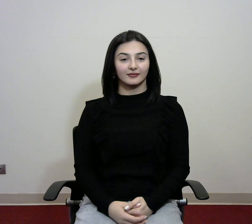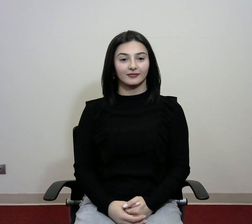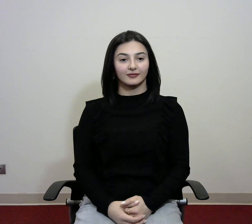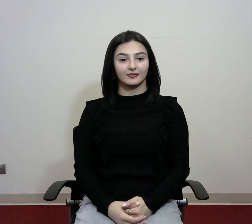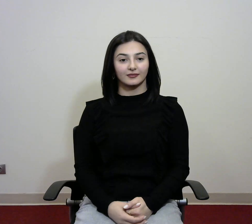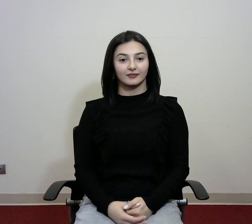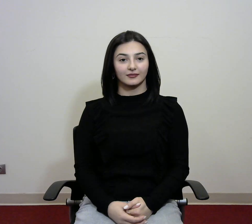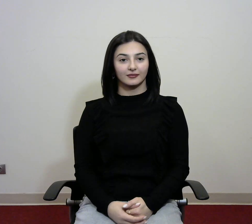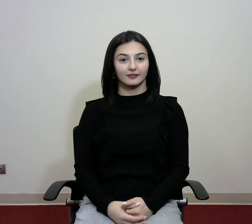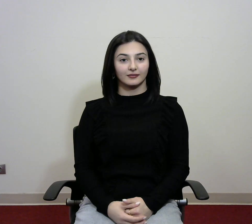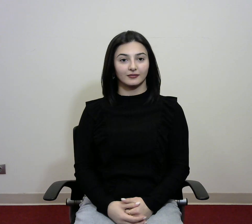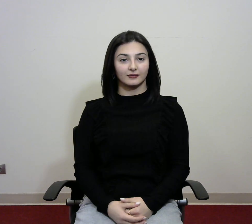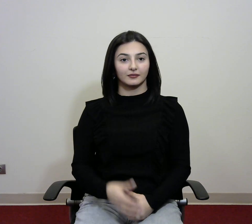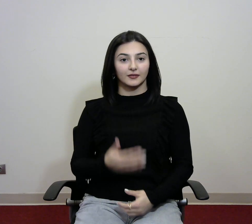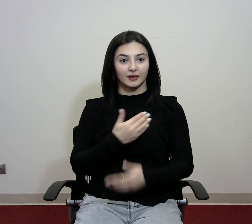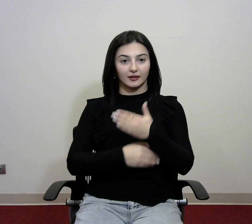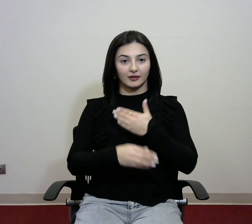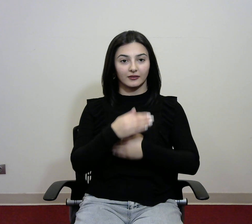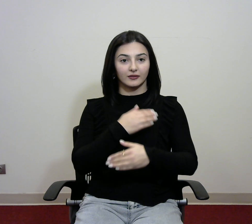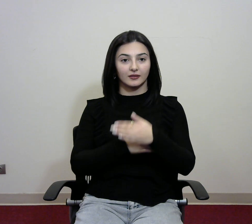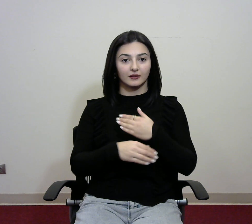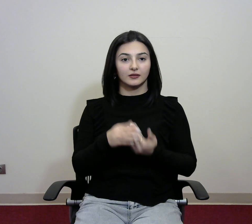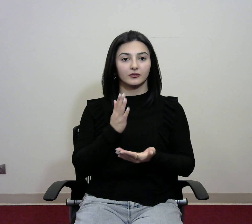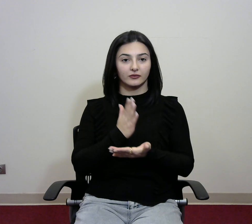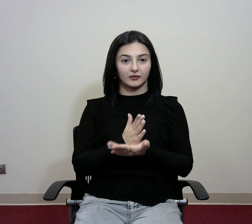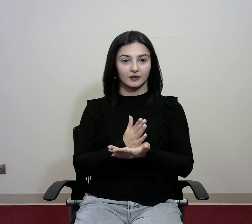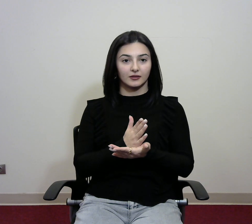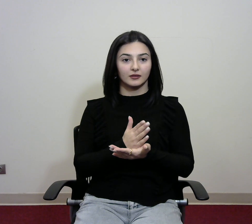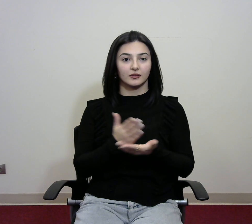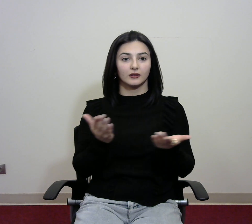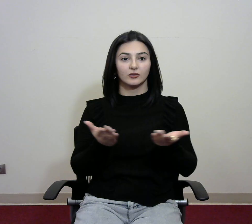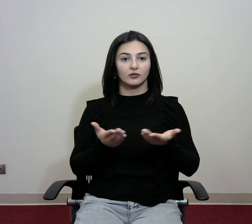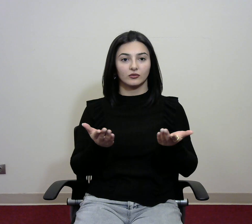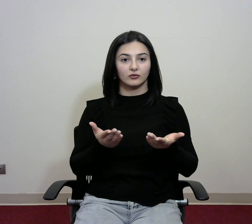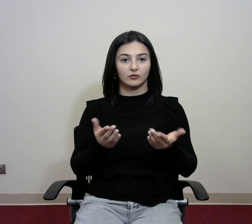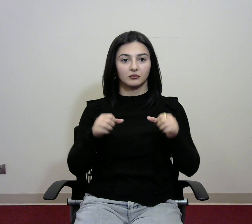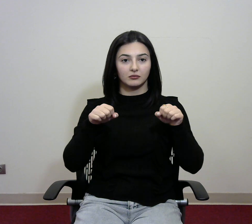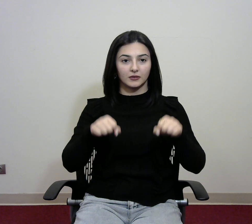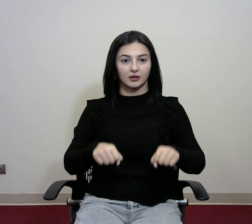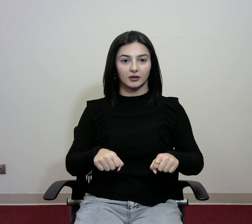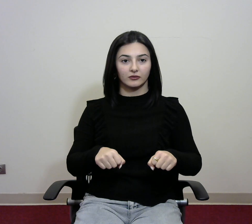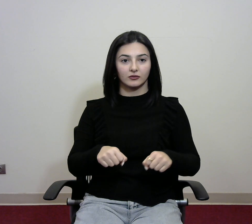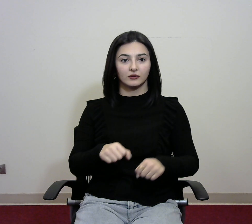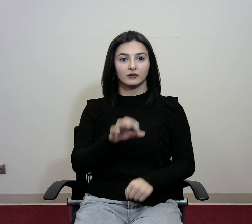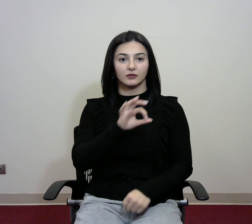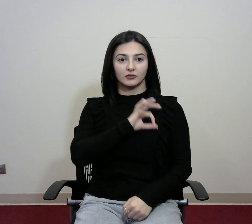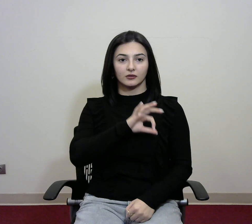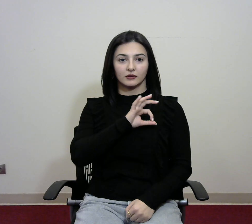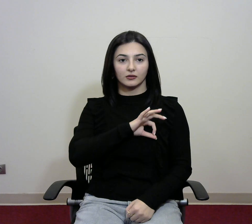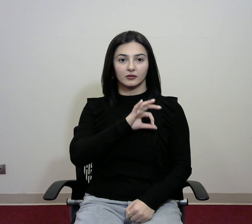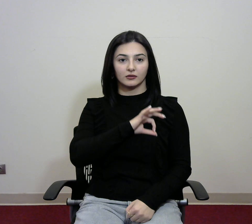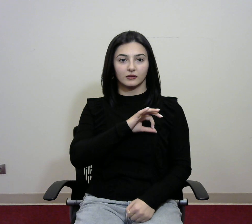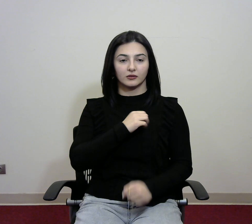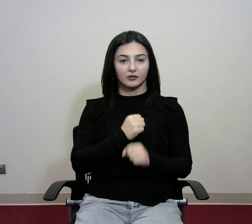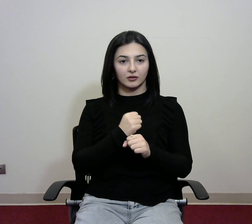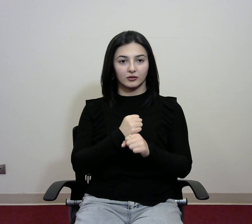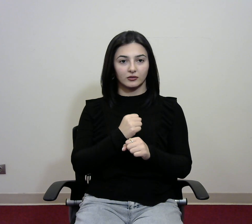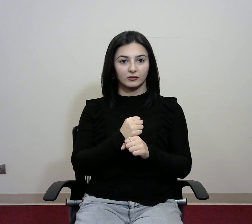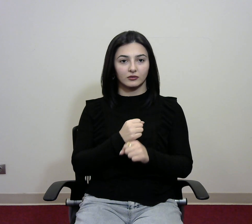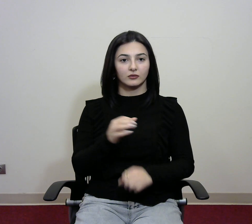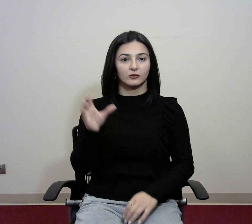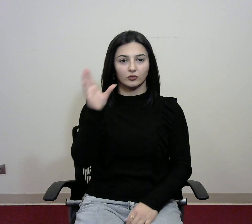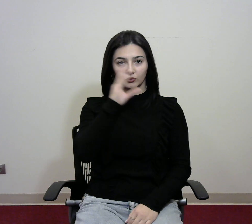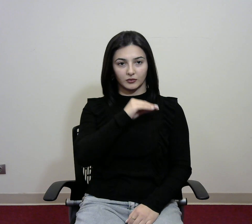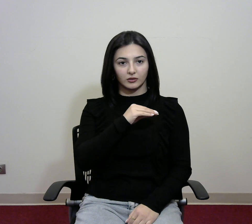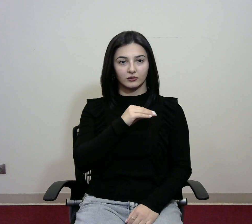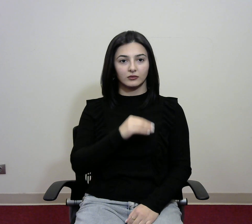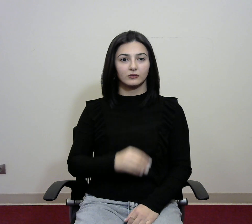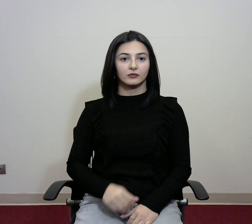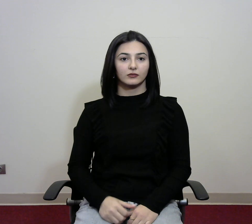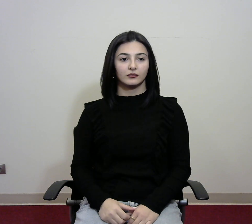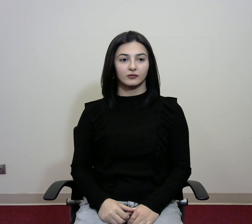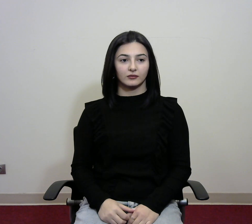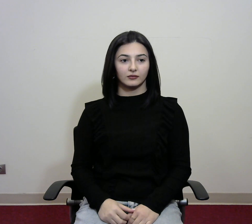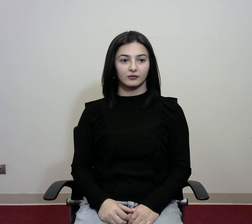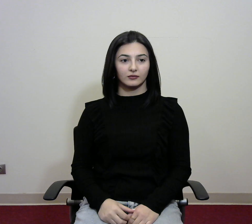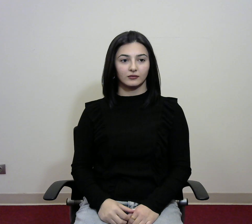Əlilliyim var, hansı hüquqlardan istifadə edə bilərəm?